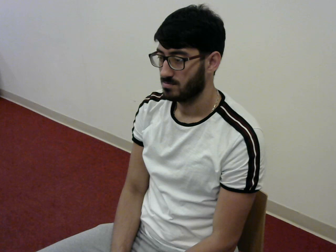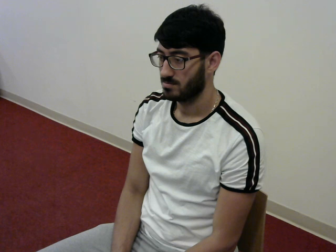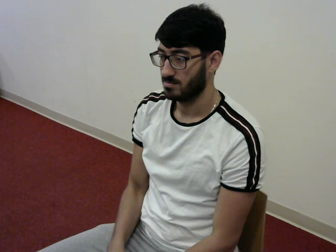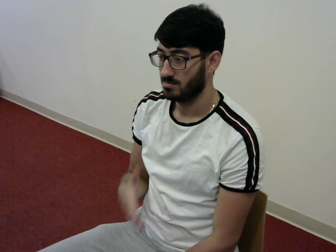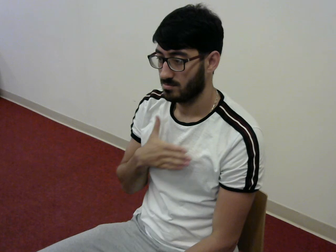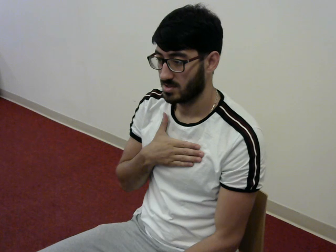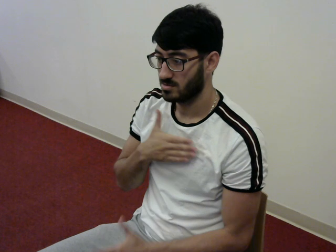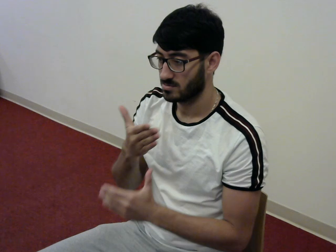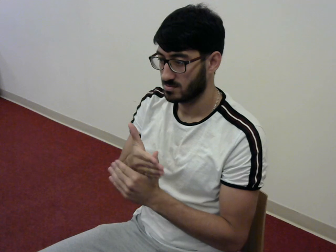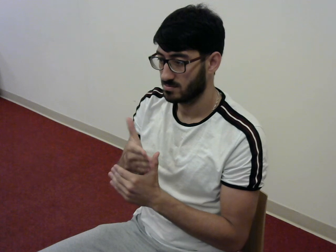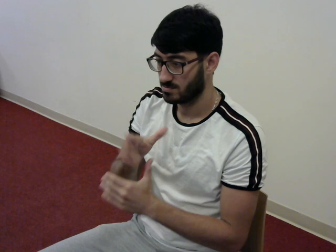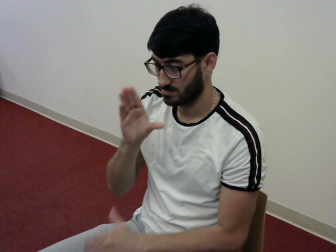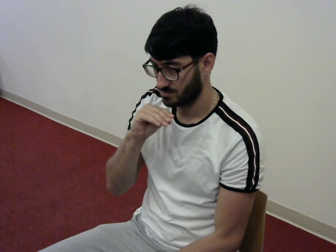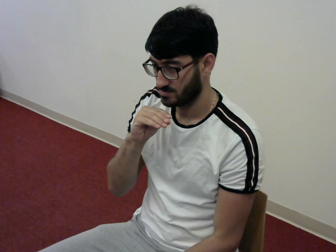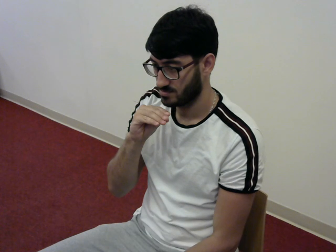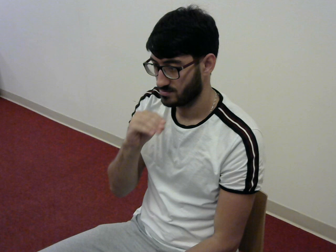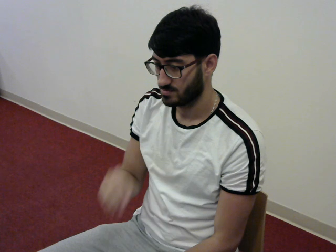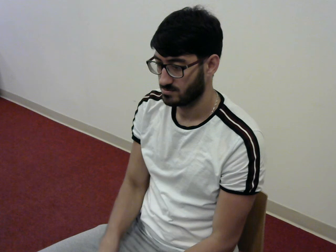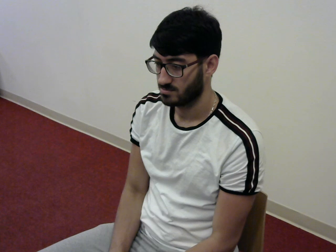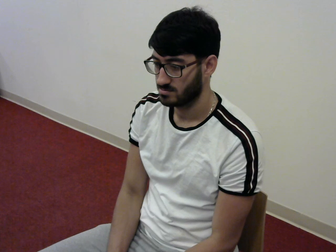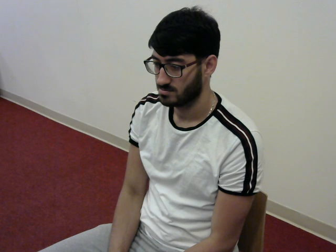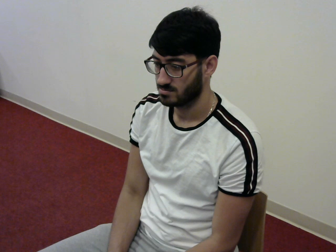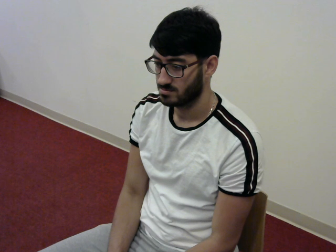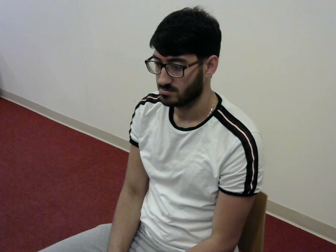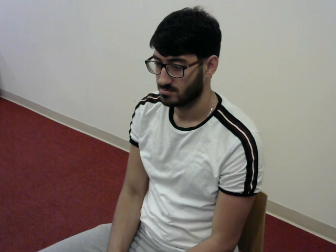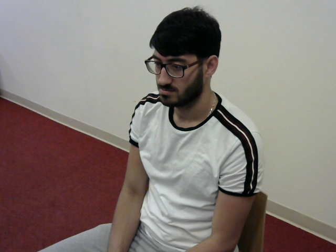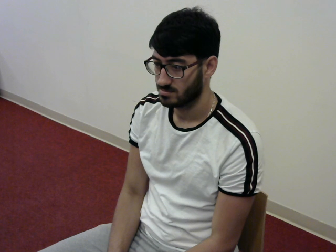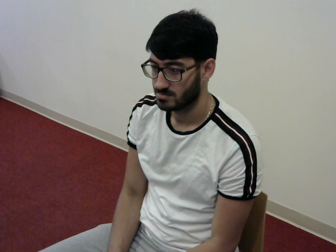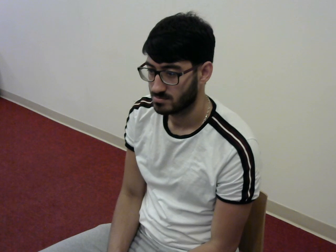Mənə kömək edə bilərsinizmi?